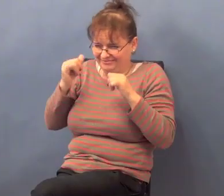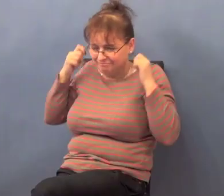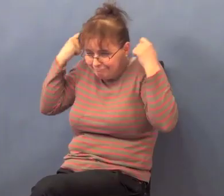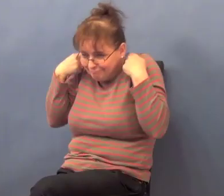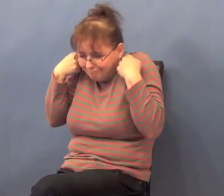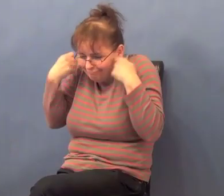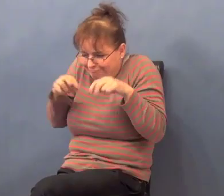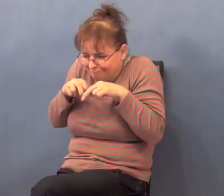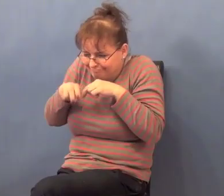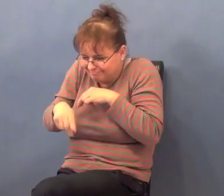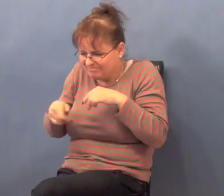Dziecko idzie z psem na głowie.